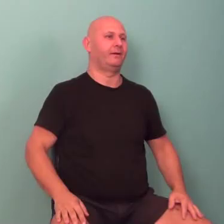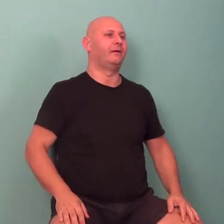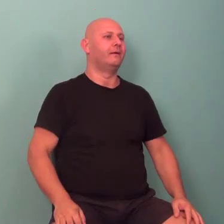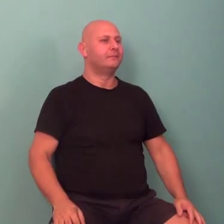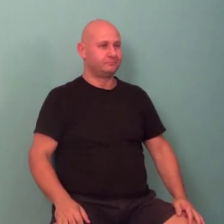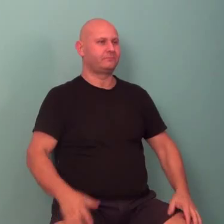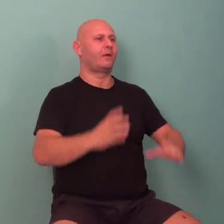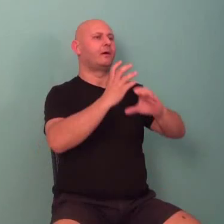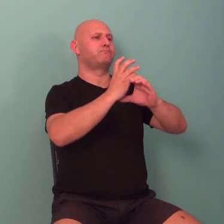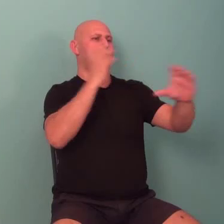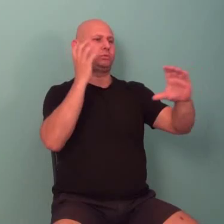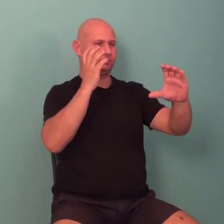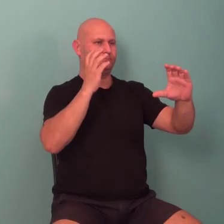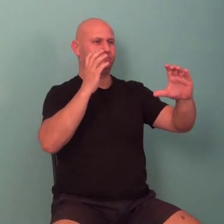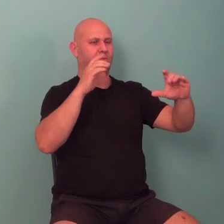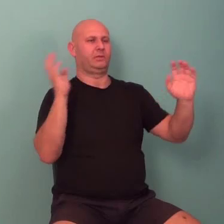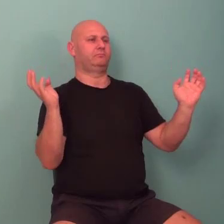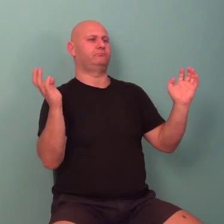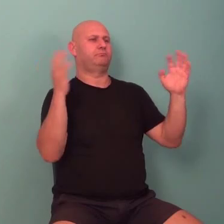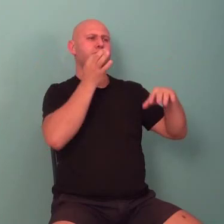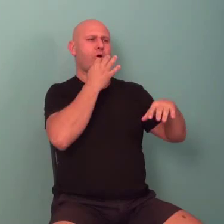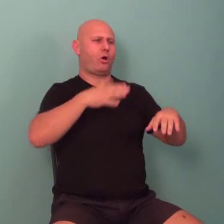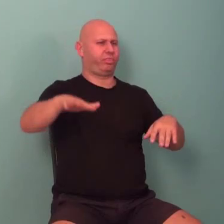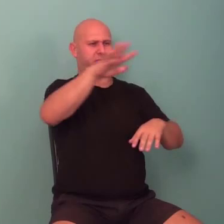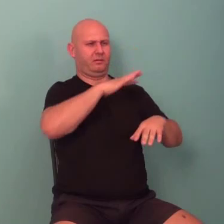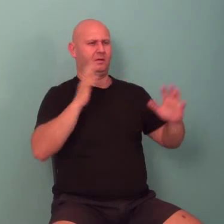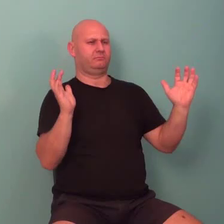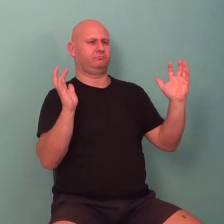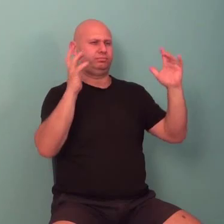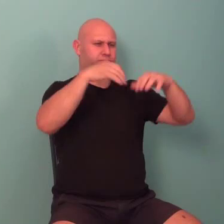Grupa młodych ludzi wsiadła do autobusu.